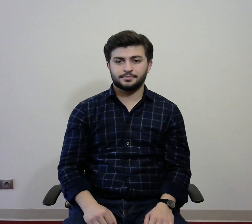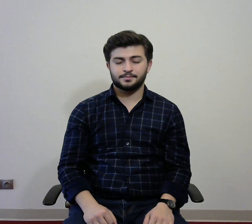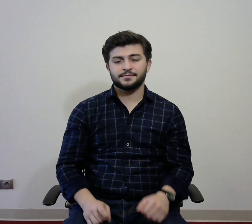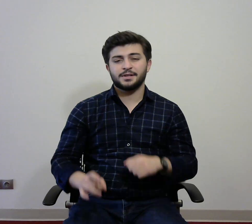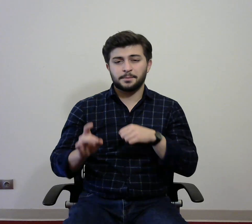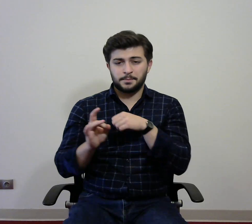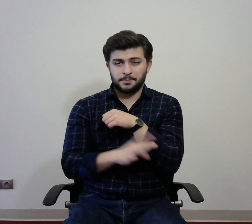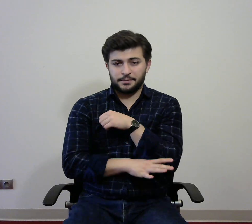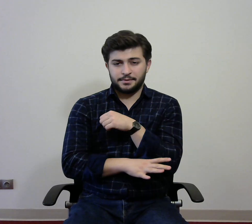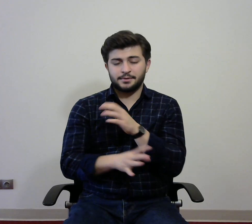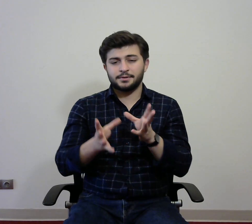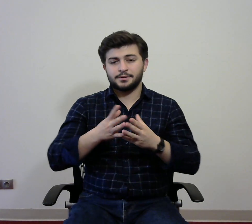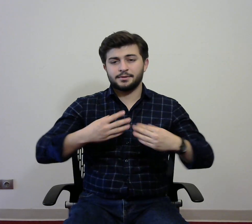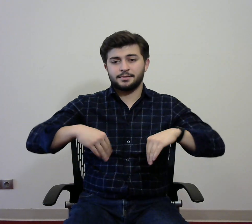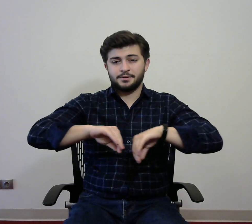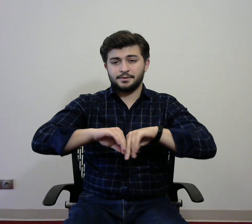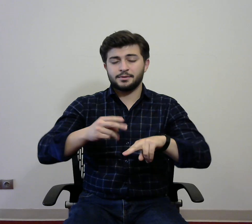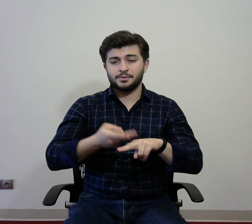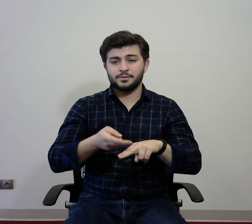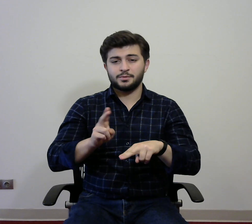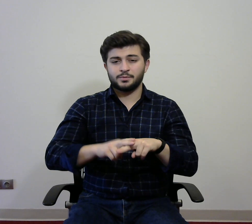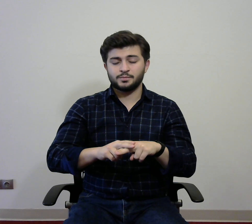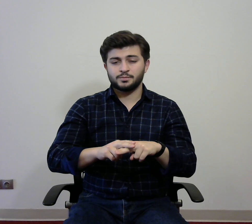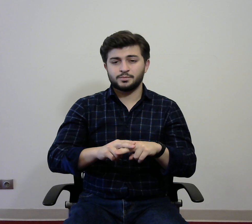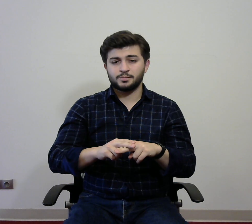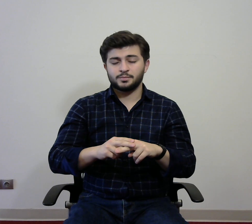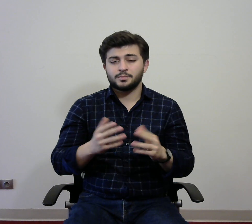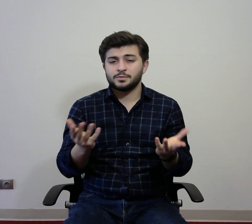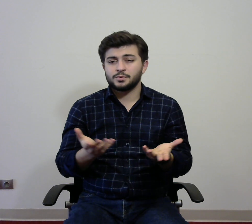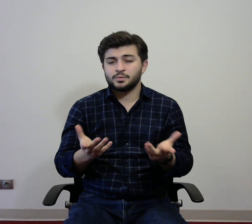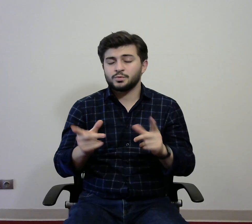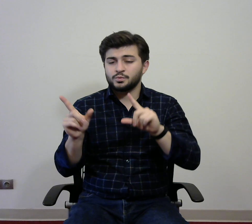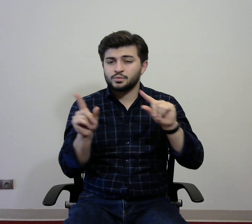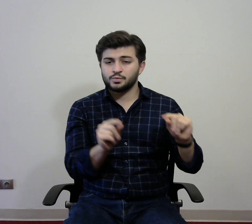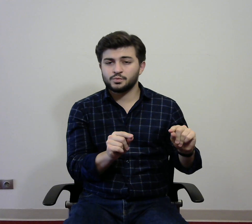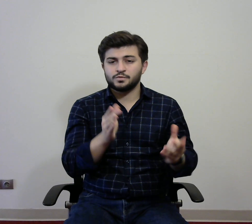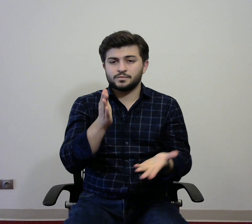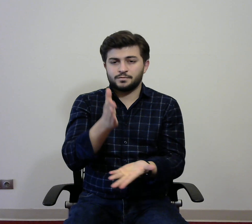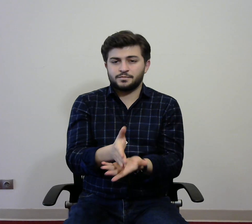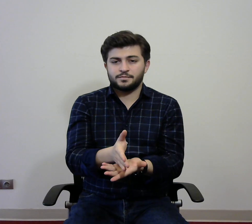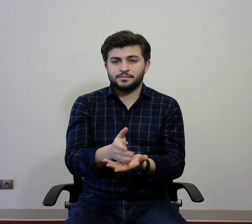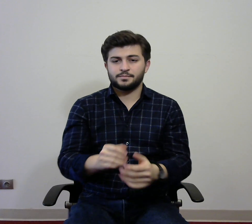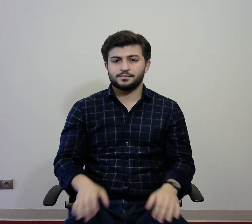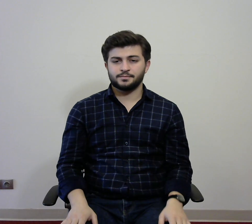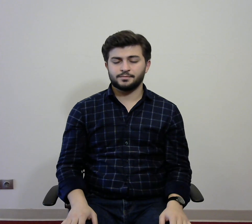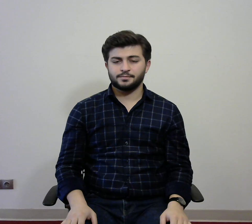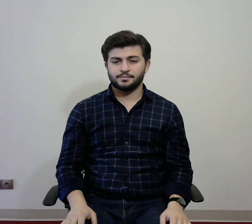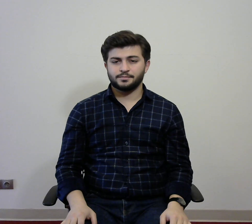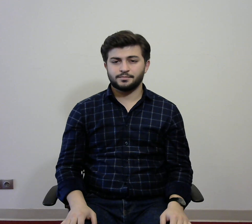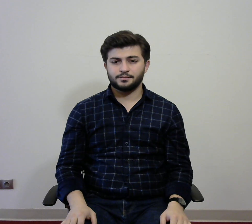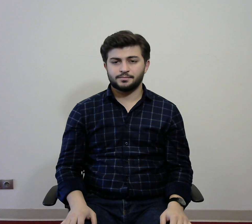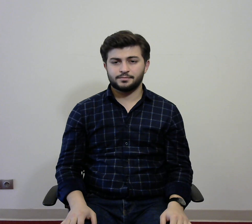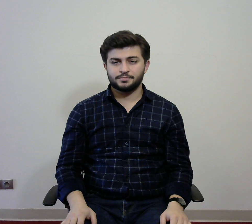Kasıb ailələr üçün hansı endirimlər var?